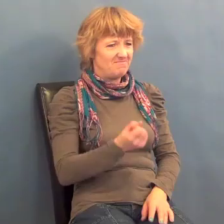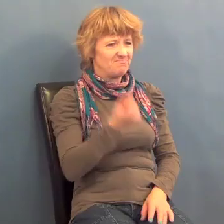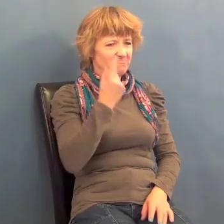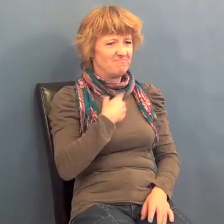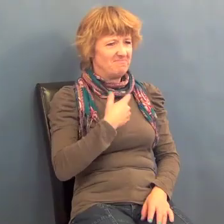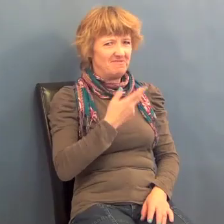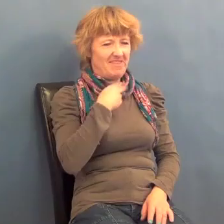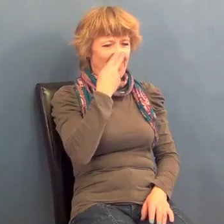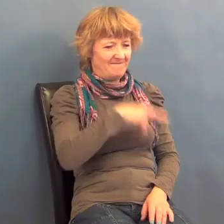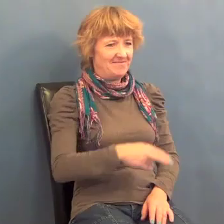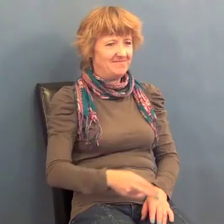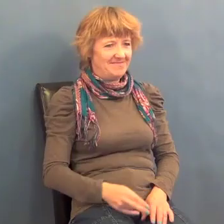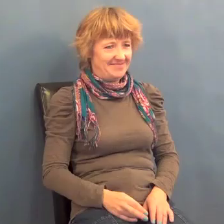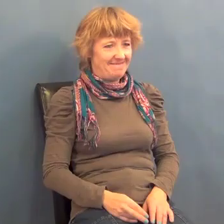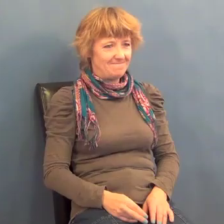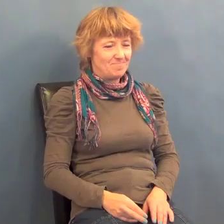Dziwne dla mnie, nie widziałam czegoś takiego.